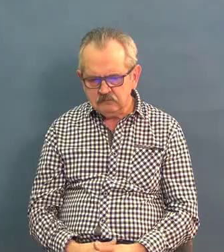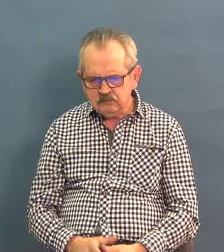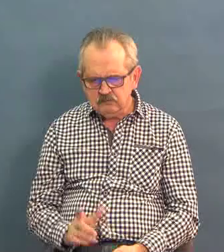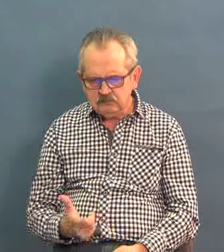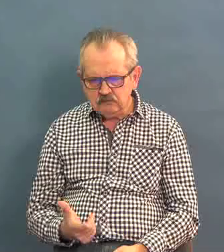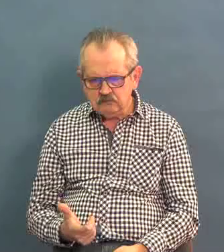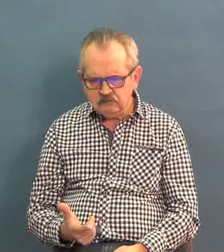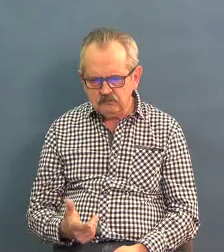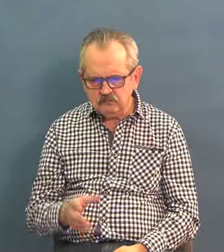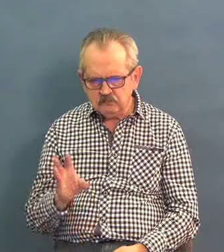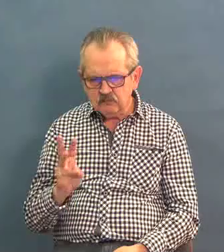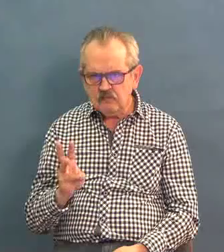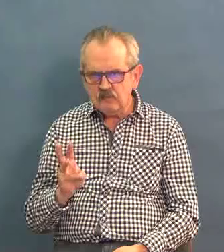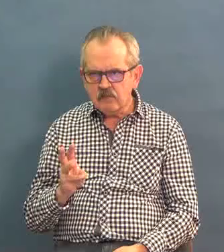Drugiego, we wtorek?